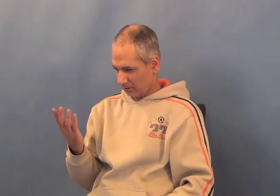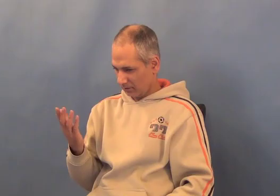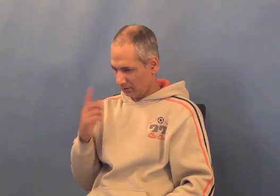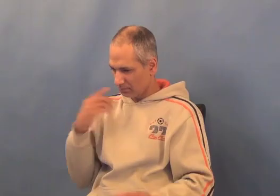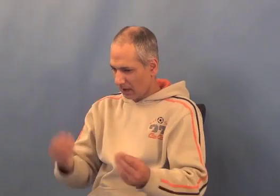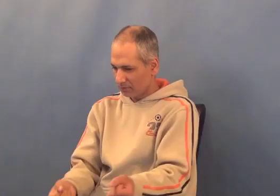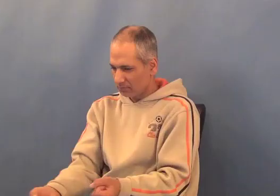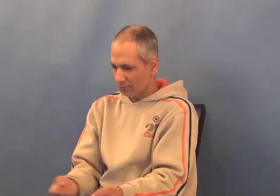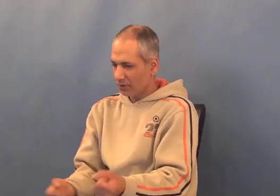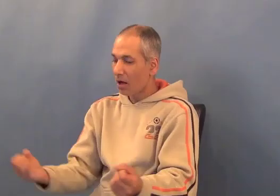Bawić się kierownicą przy torze.